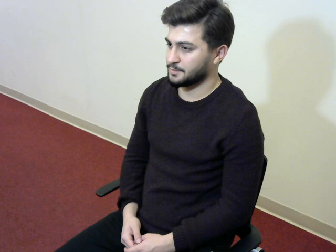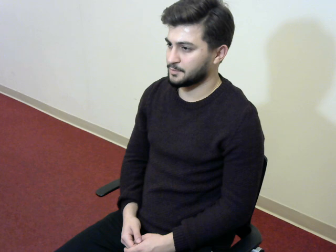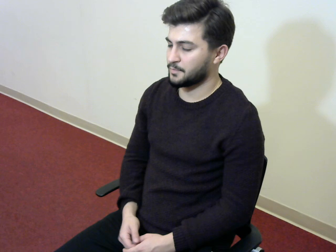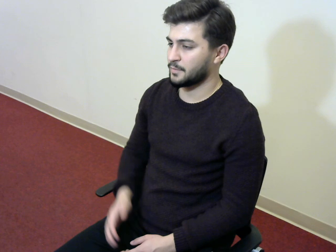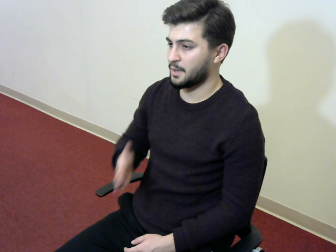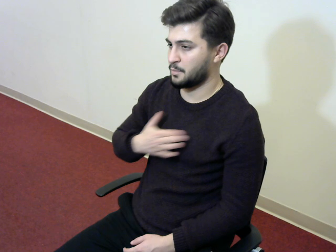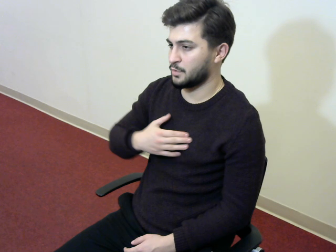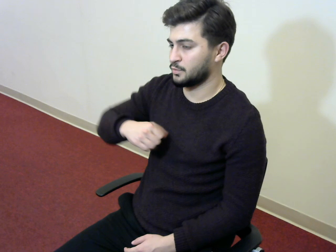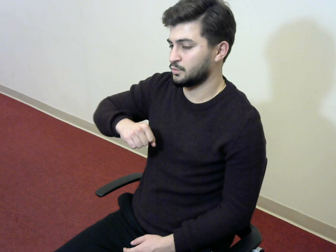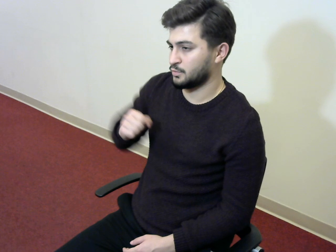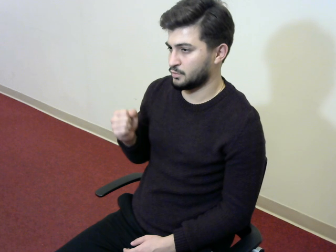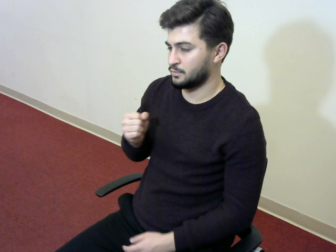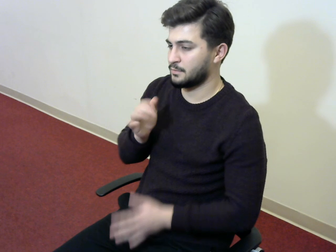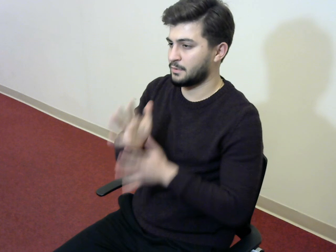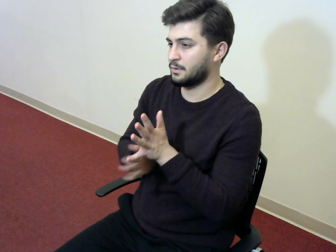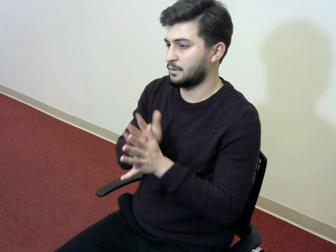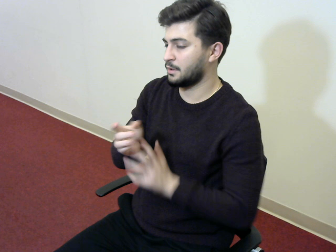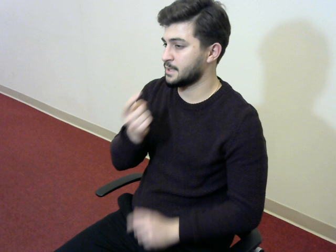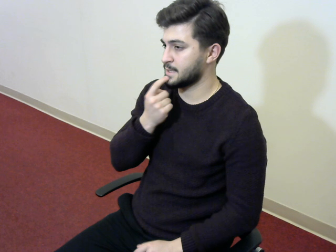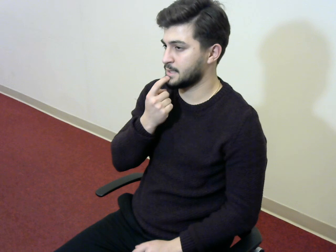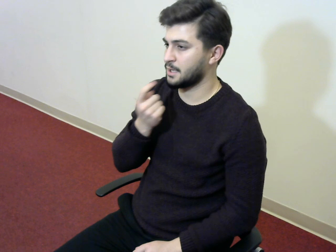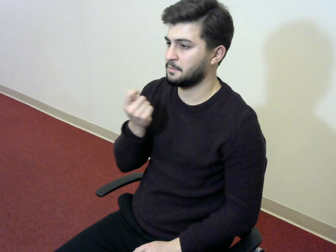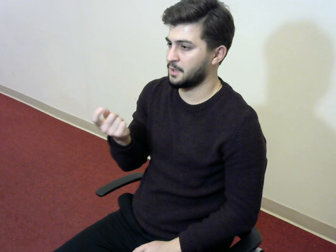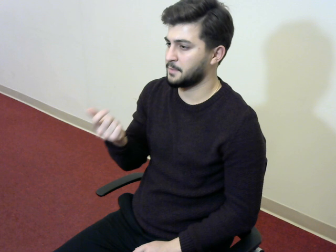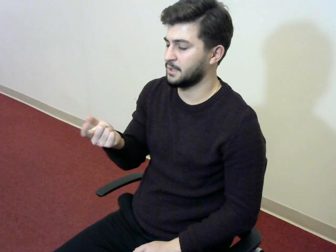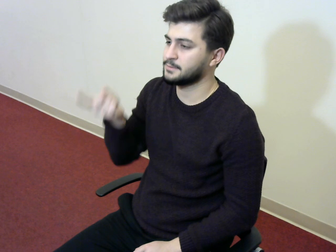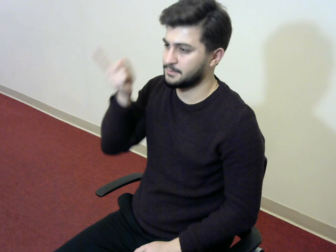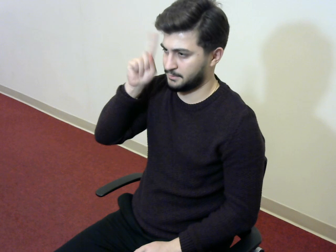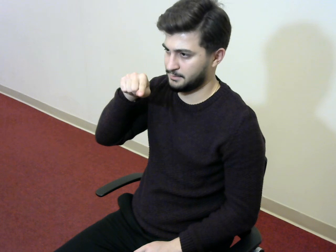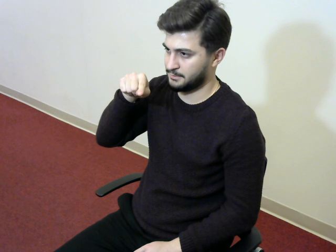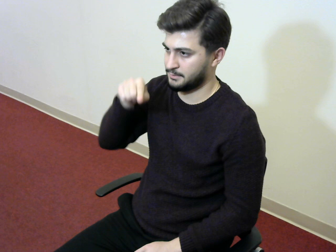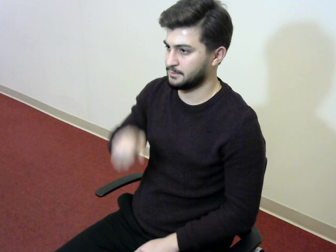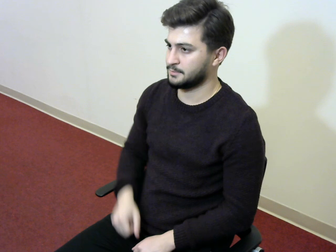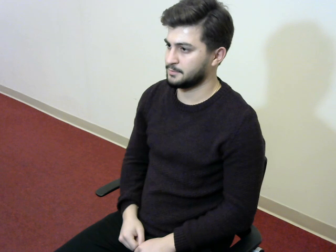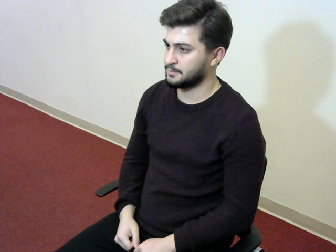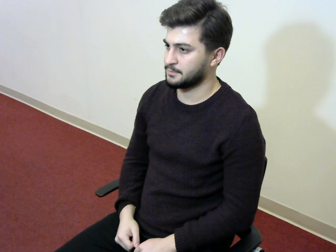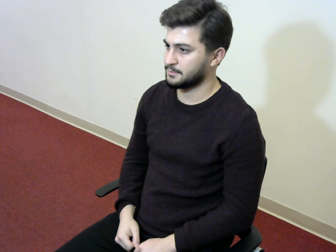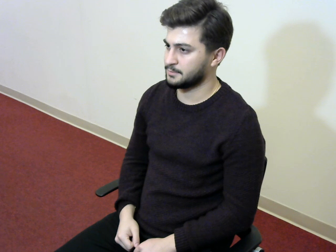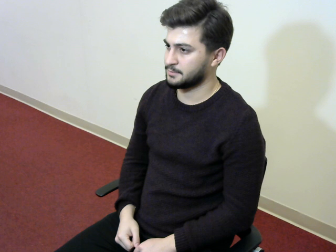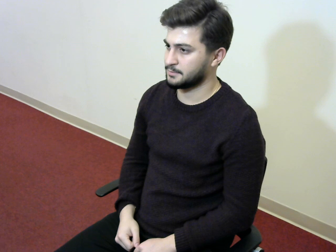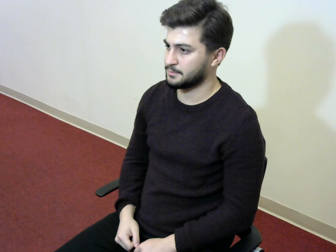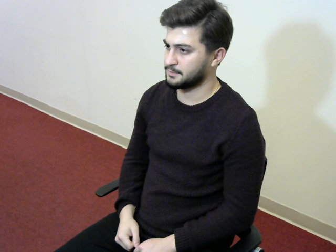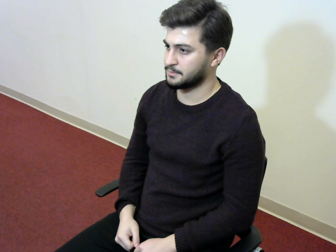Mənim dostum jest dilini azca bilir